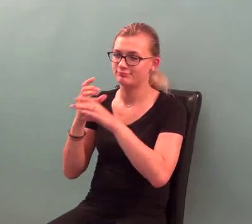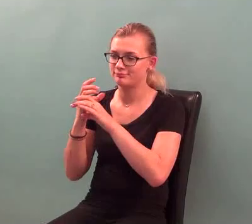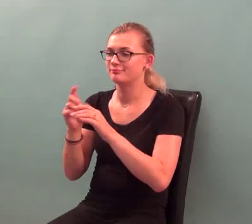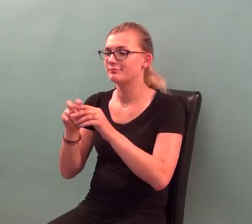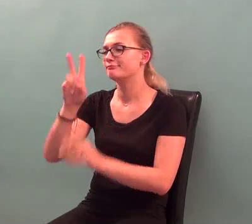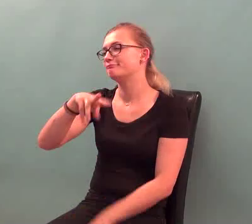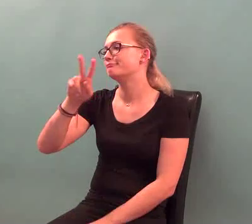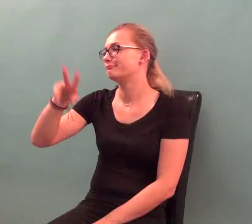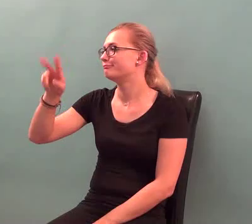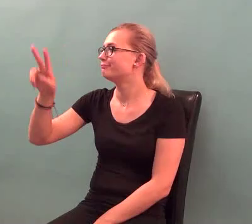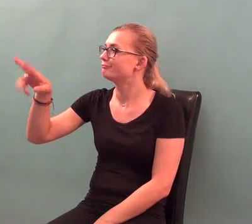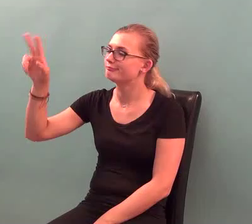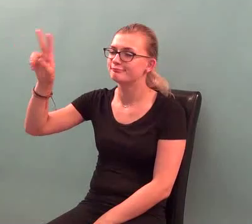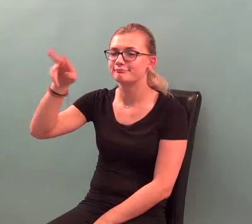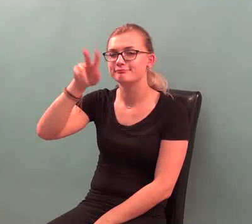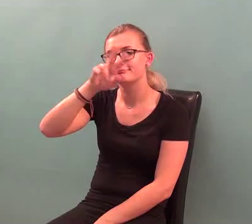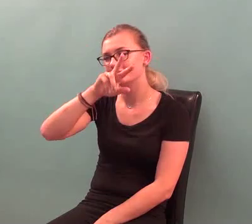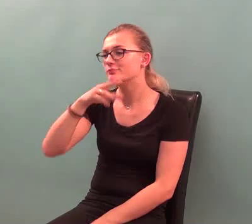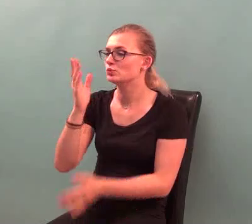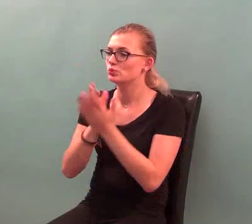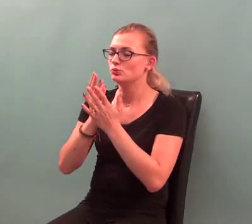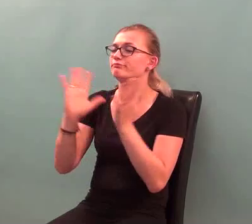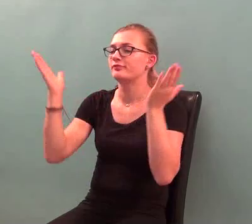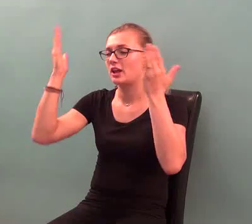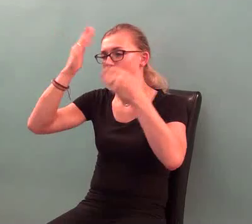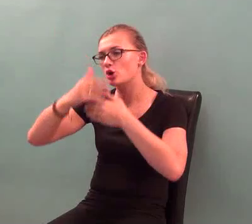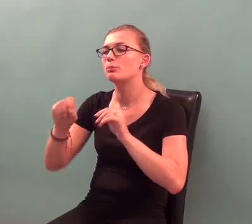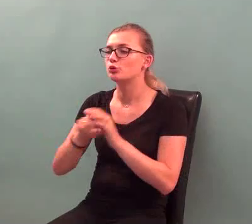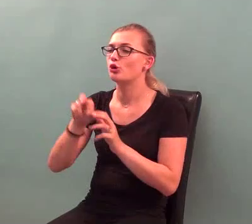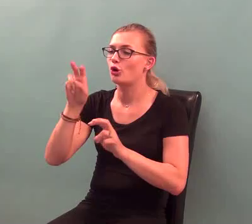Zwiedzają, zwiedzają, zwiedzają... koniec. Nadchodzi wieczór i jadą do hotelu.